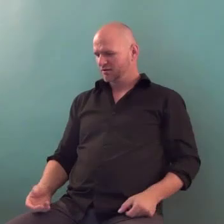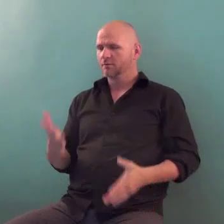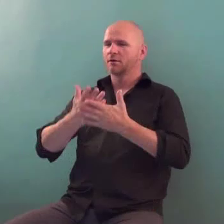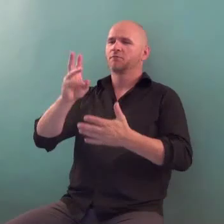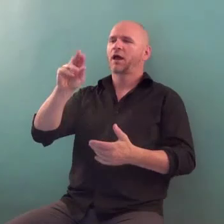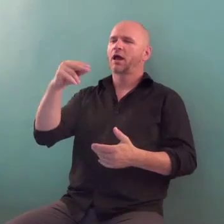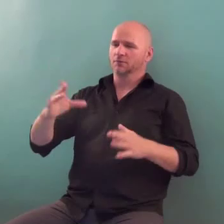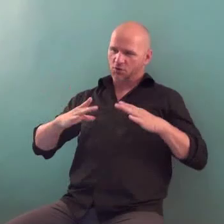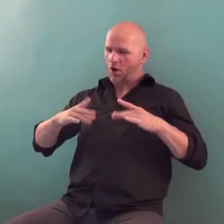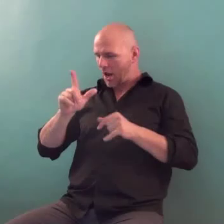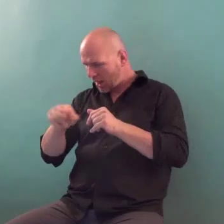Tylko weekend mam wolny, ale...